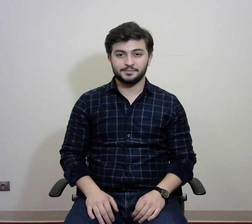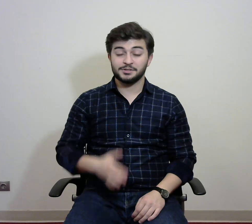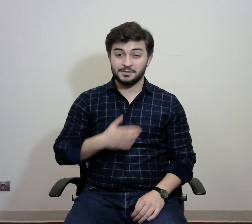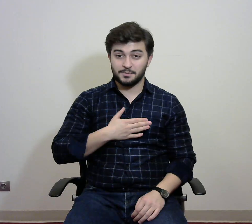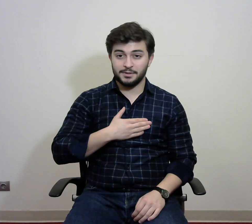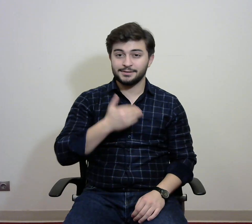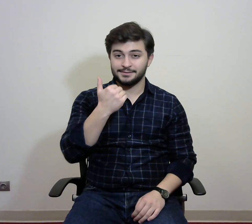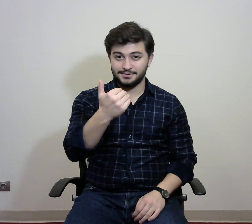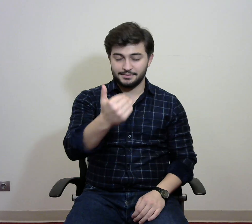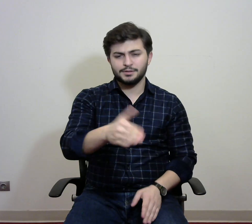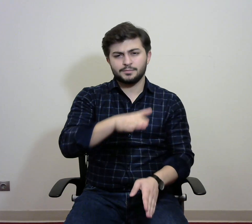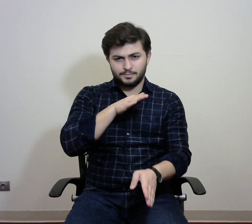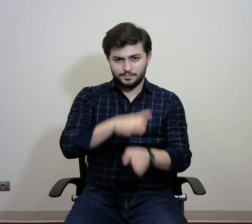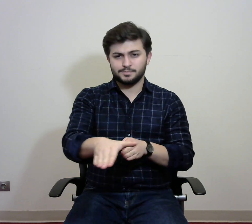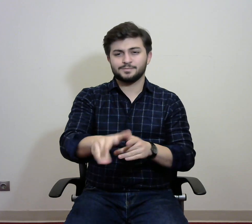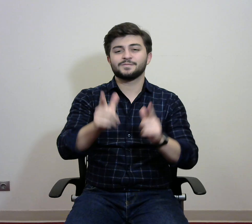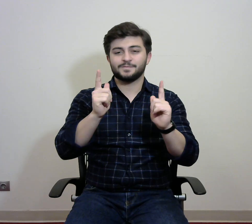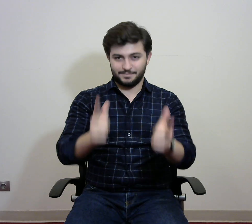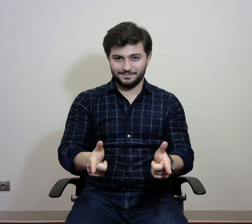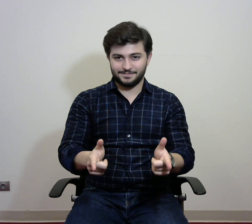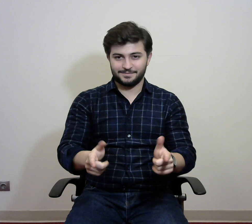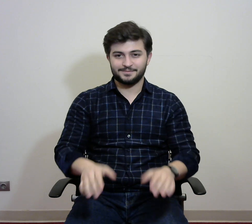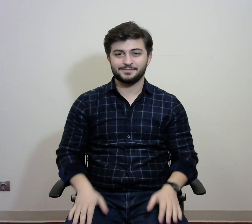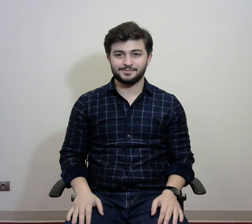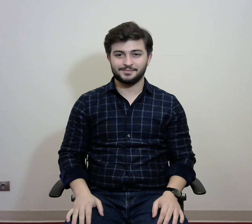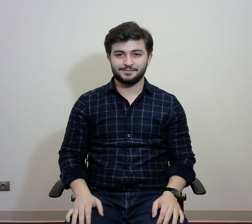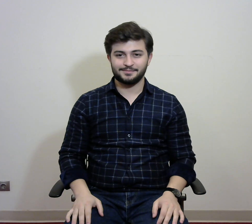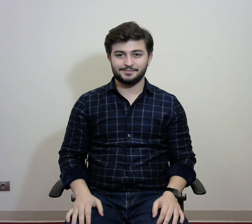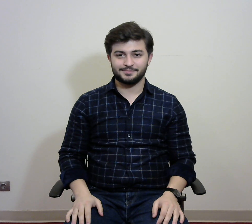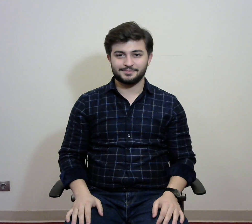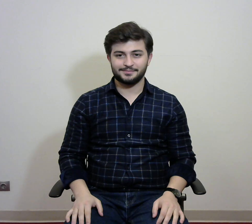Mən sizinlə tamamilə razıyam